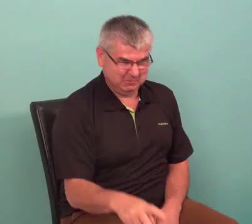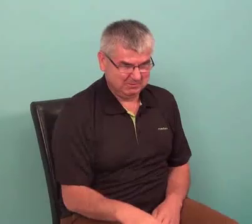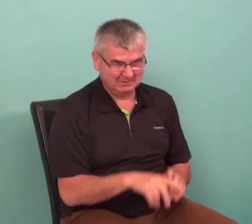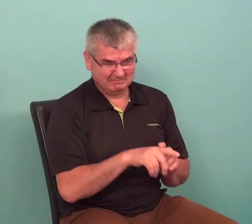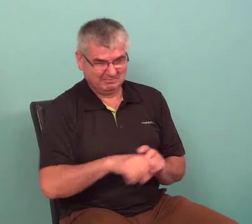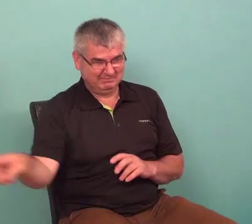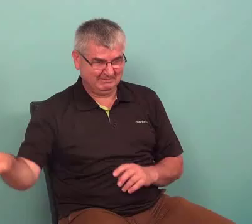Myszka ucieka.